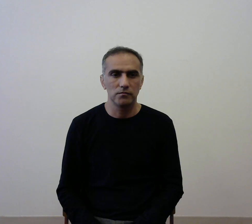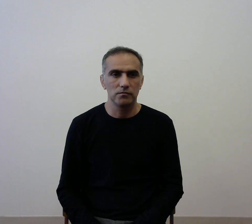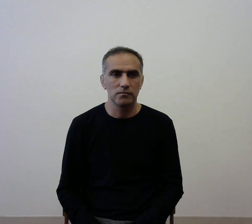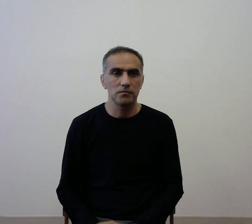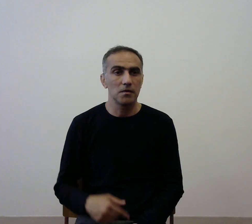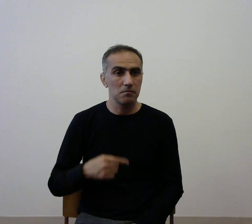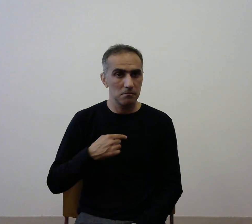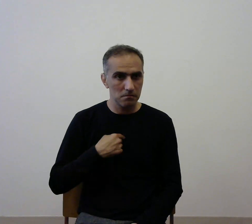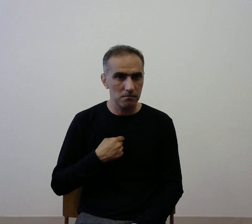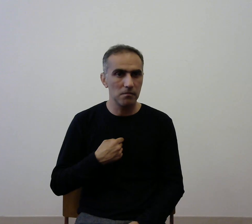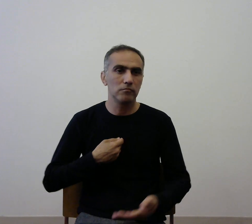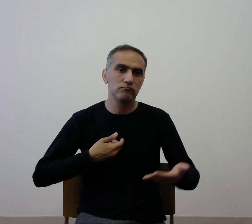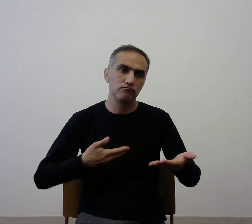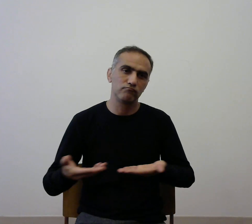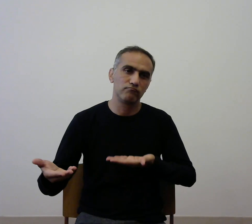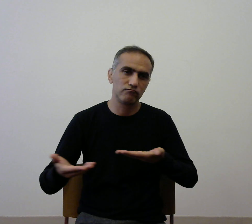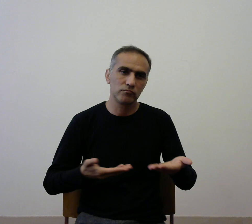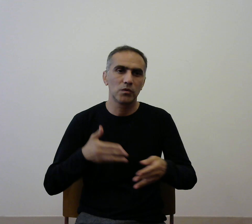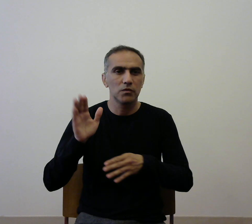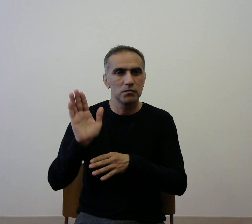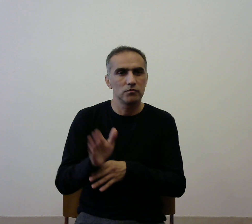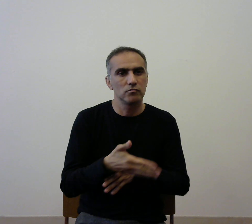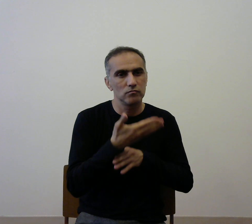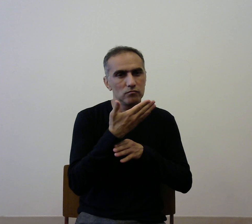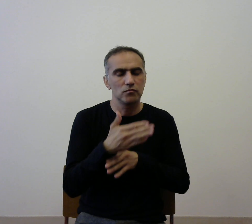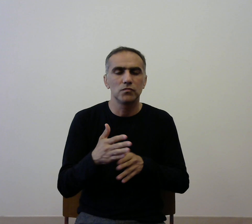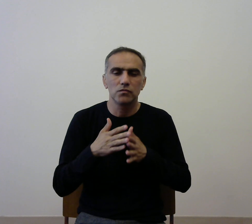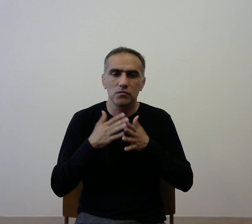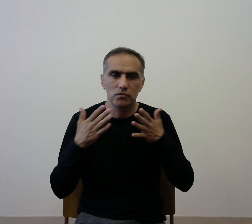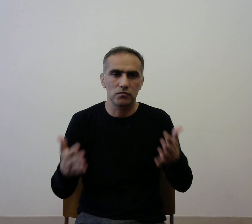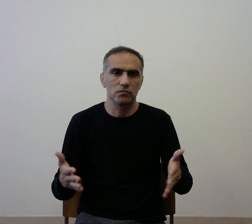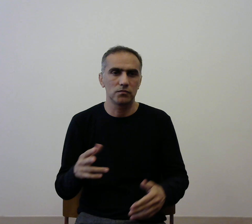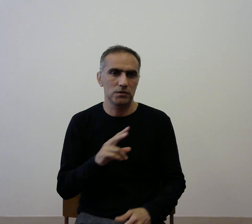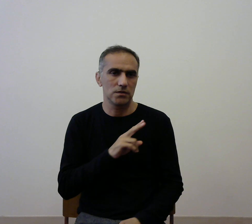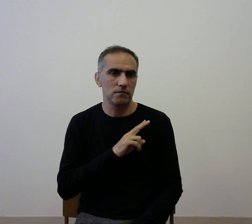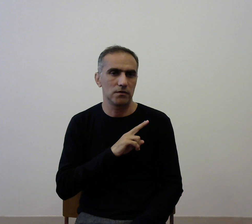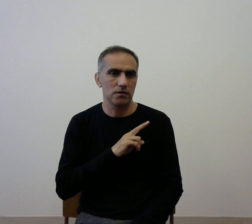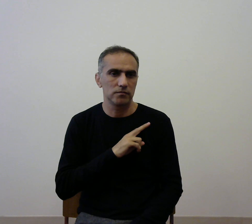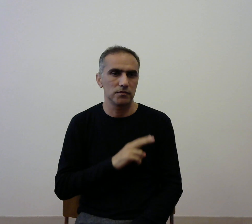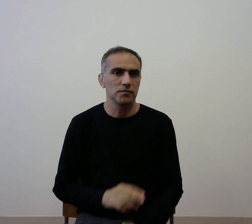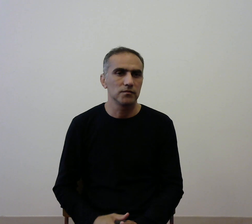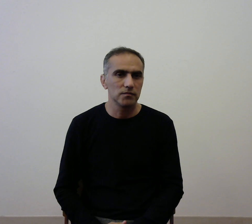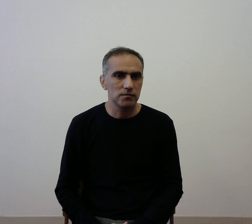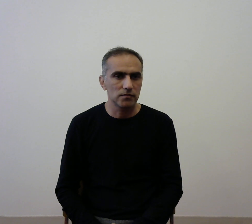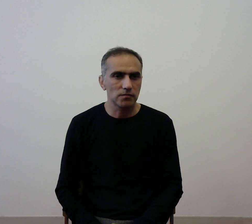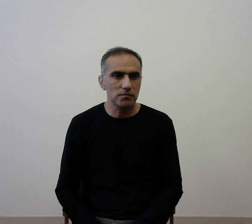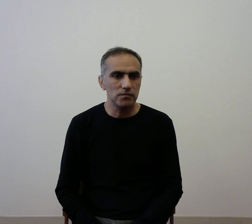Mən piyada gəzməyi çox sevirəm